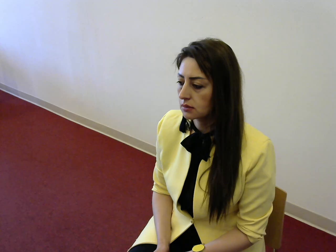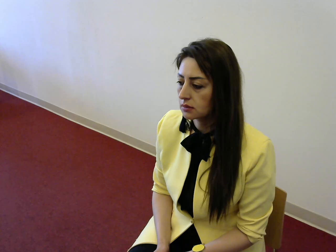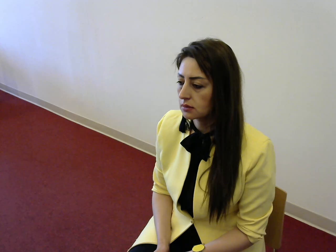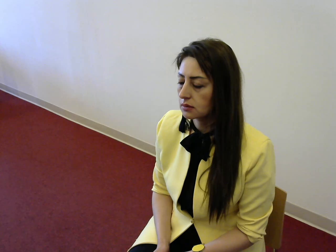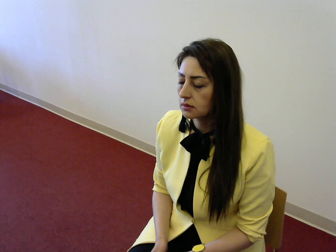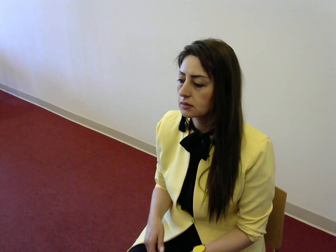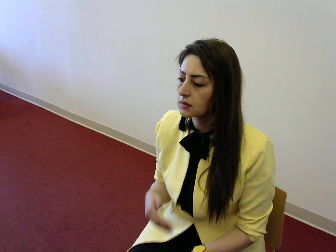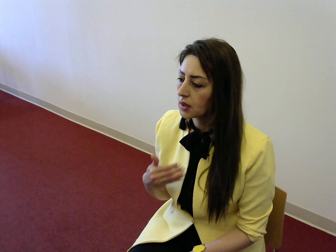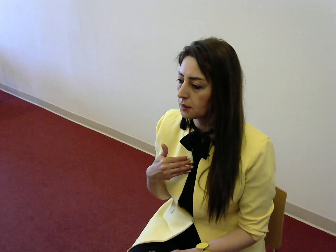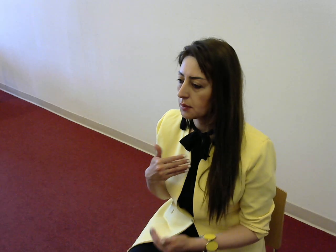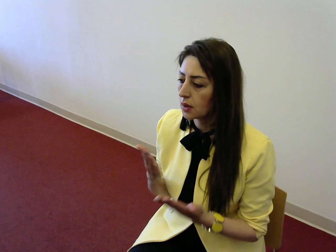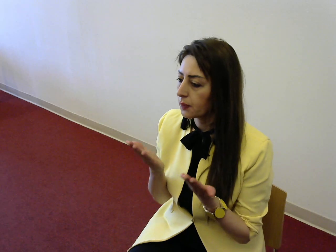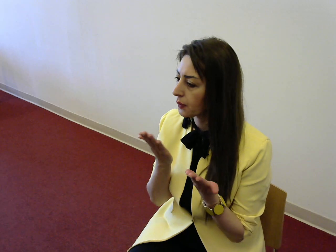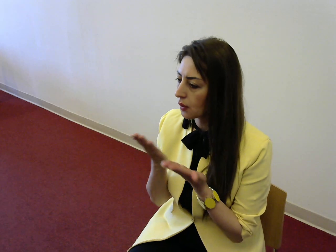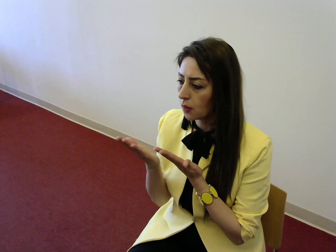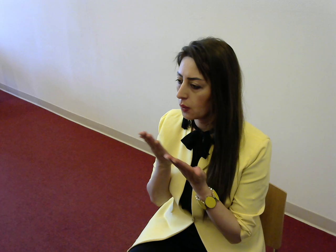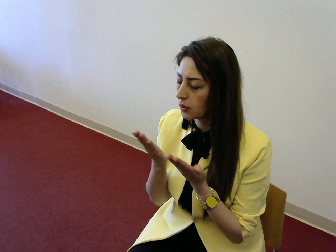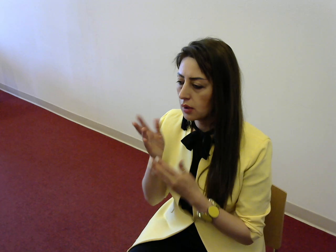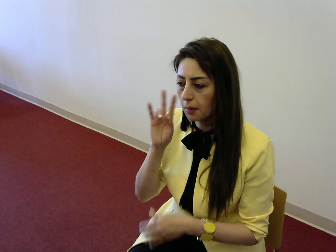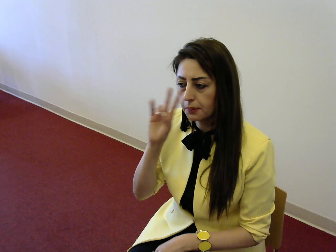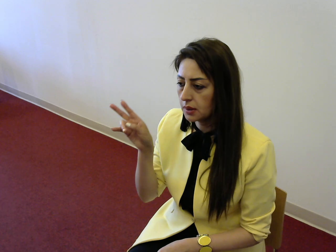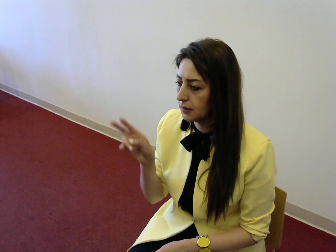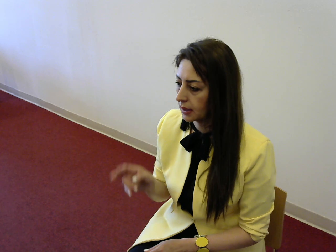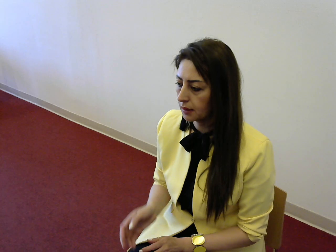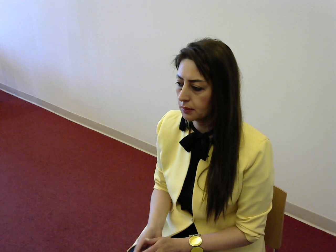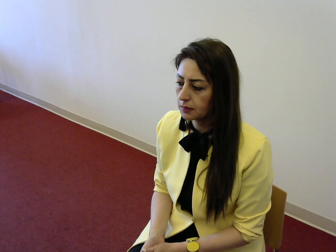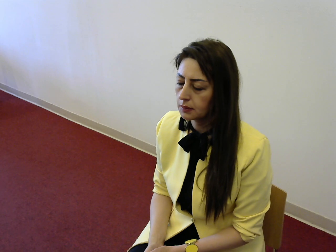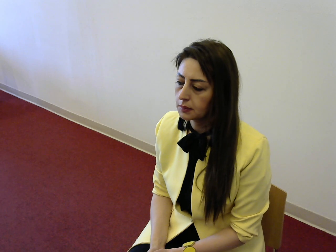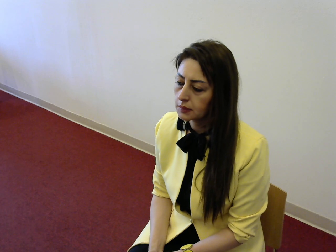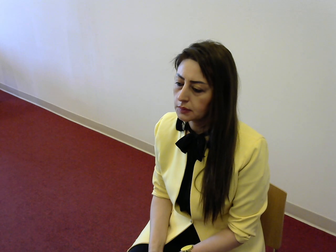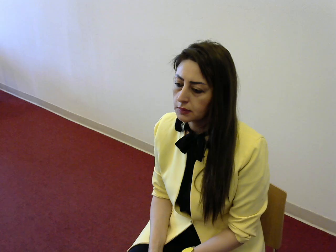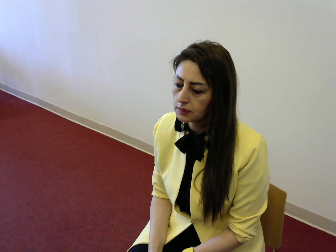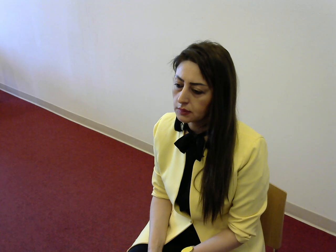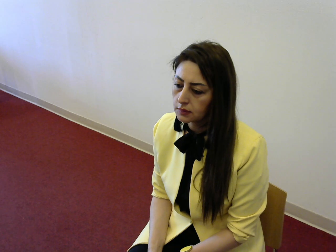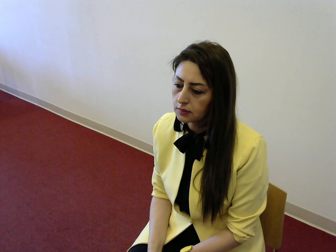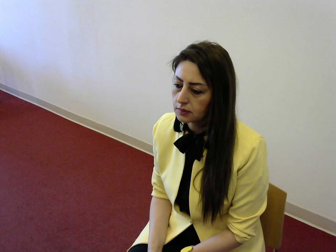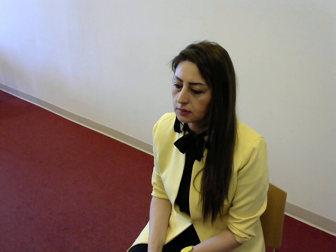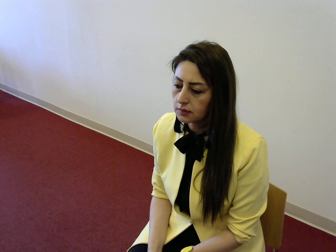Mən oxuya bilmirəm